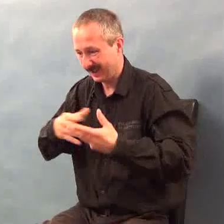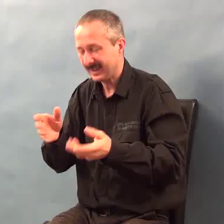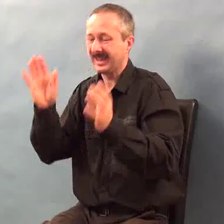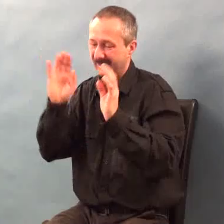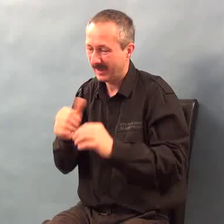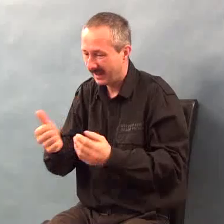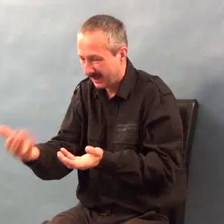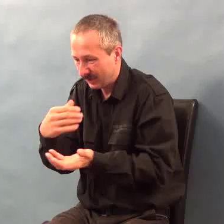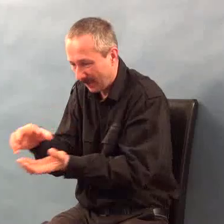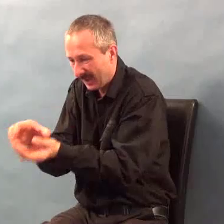Chłopiec wziął jedną żabę do siebie.